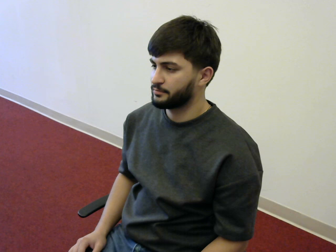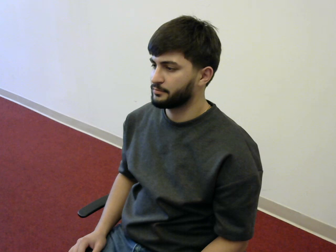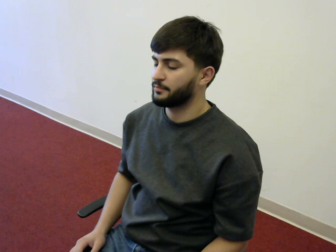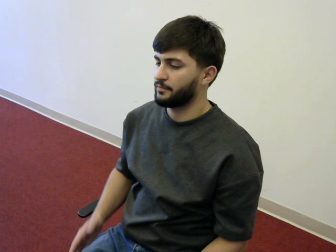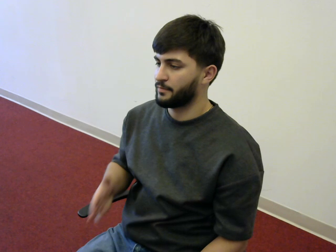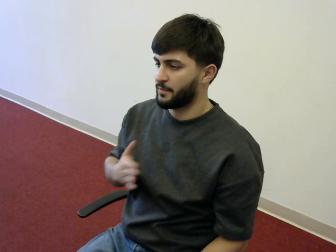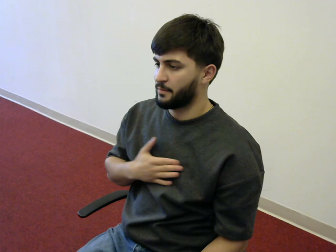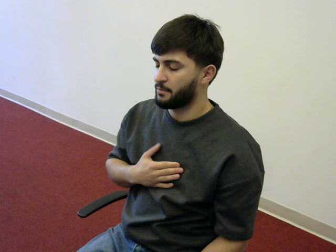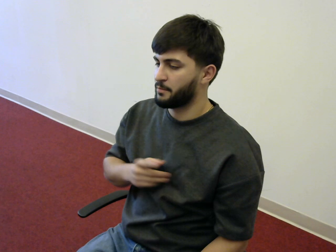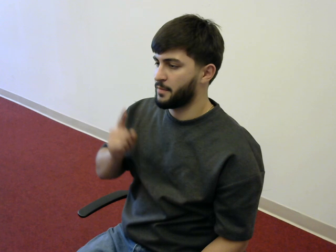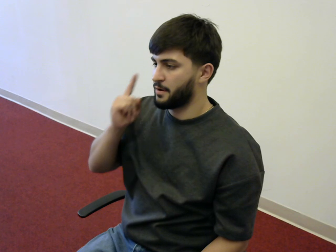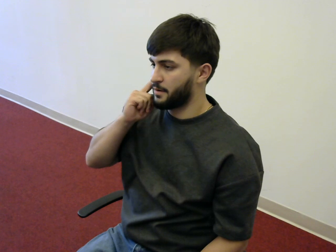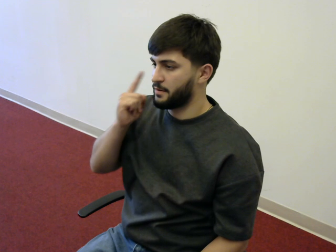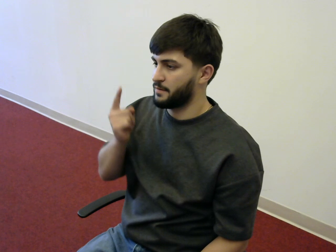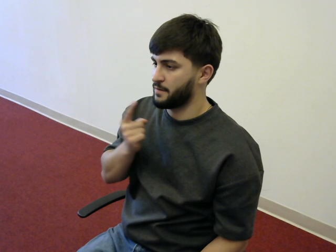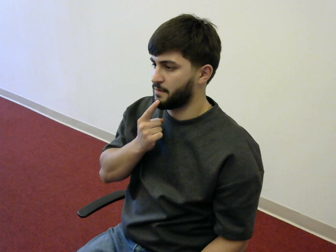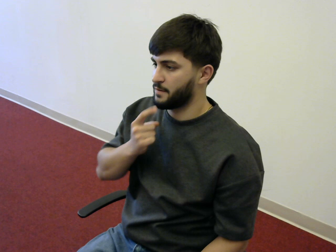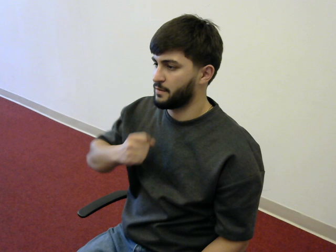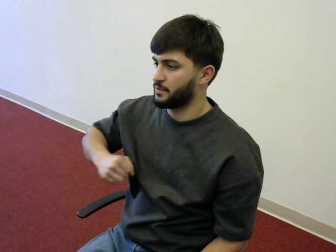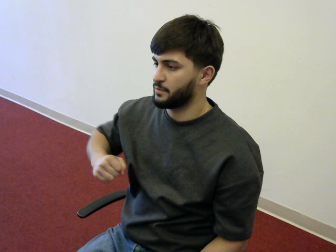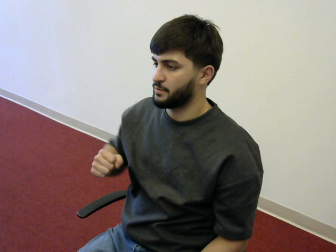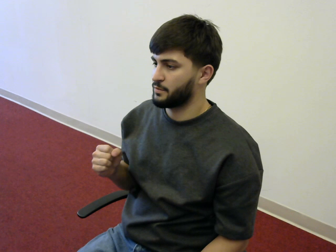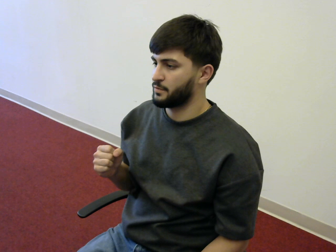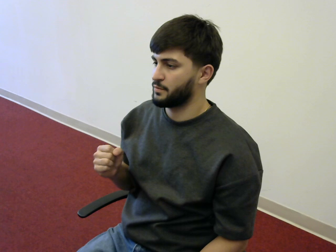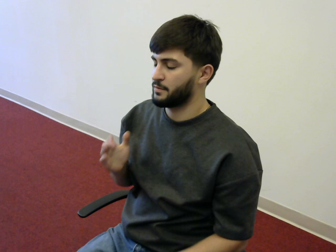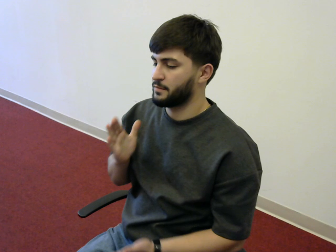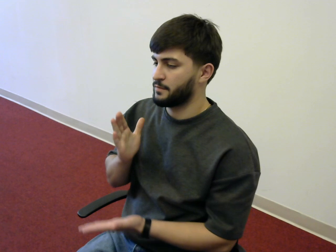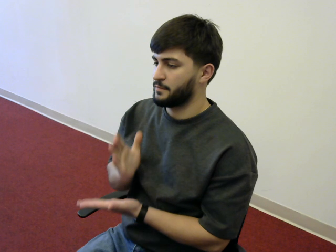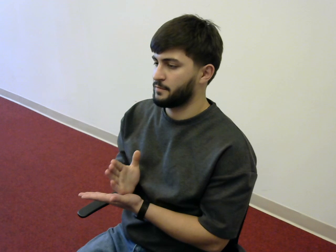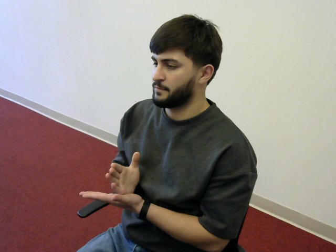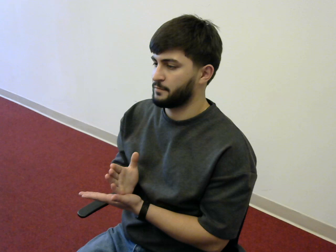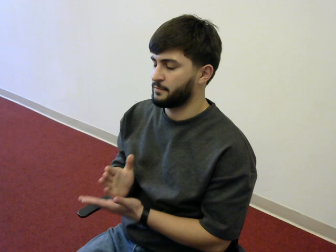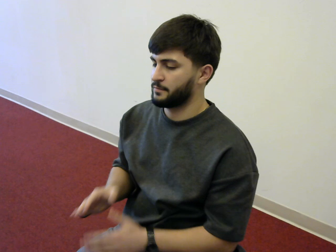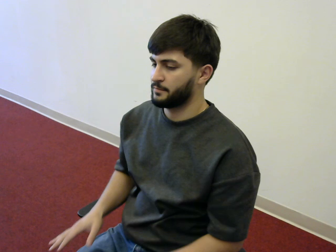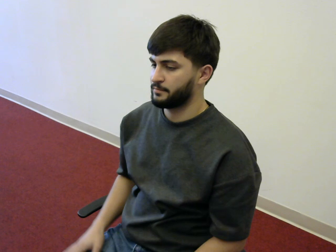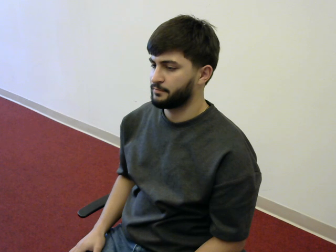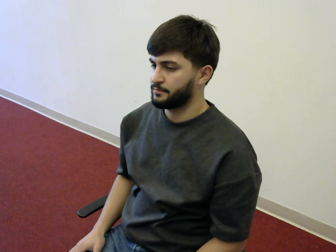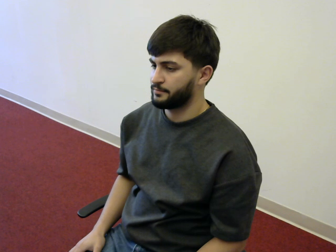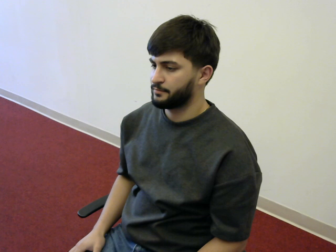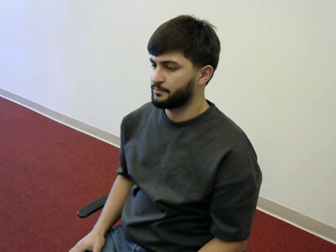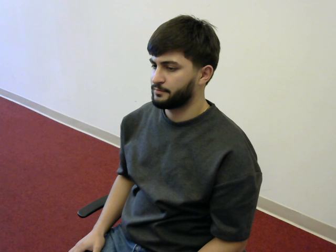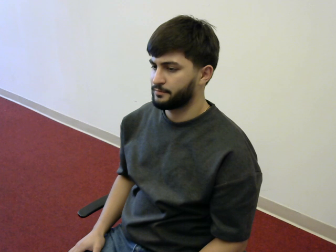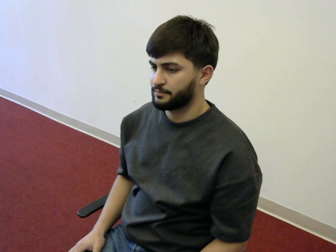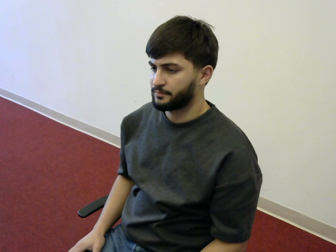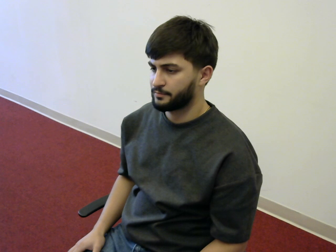Mənim eşitmə məhdudiyyətli dostlarım var